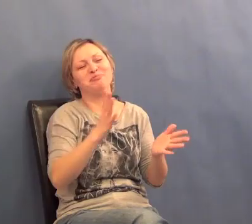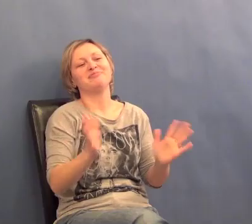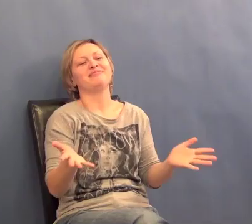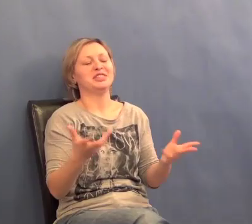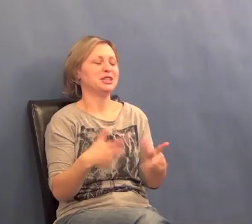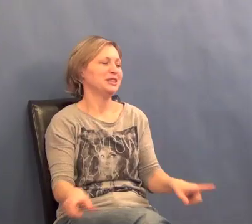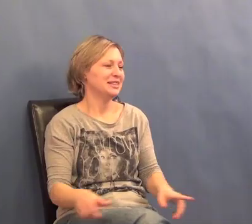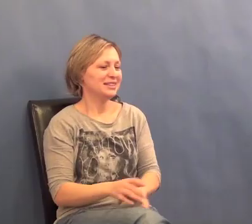Nic się nie dzieje.